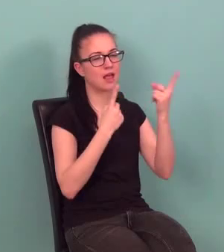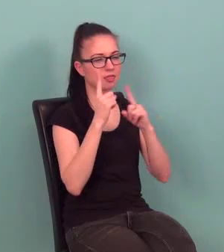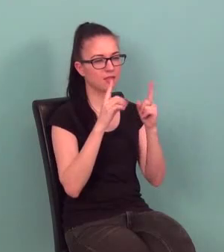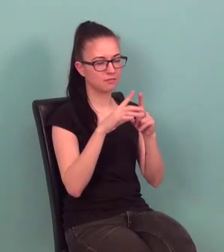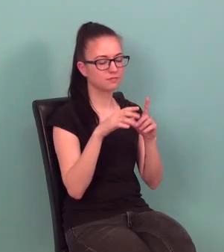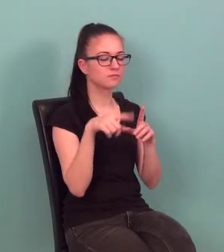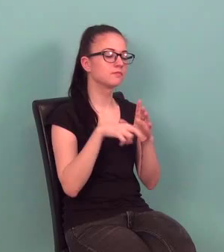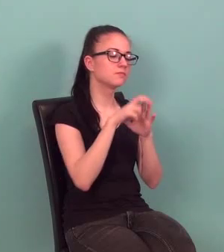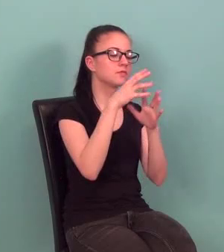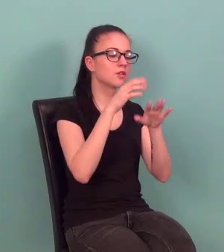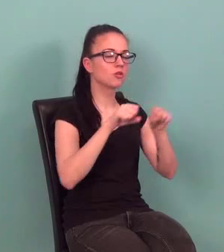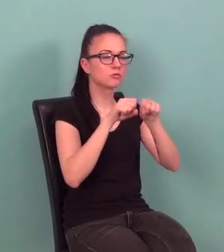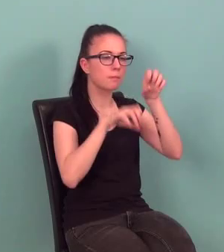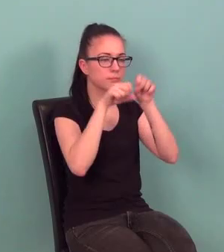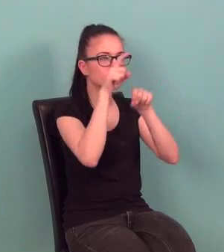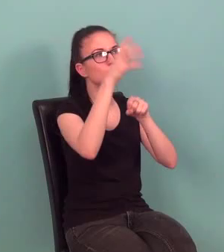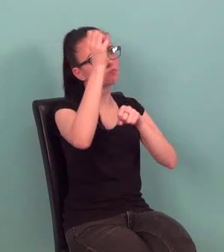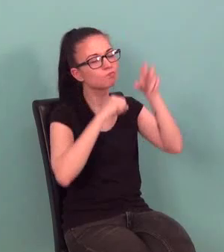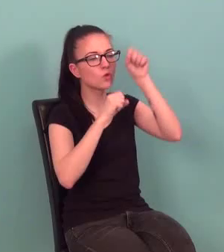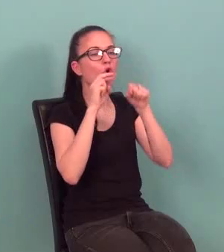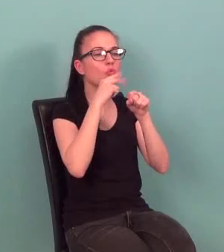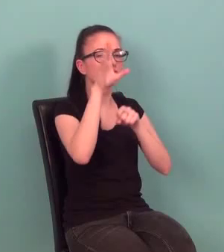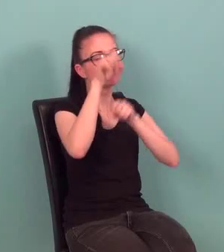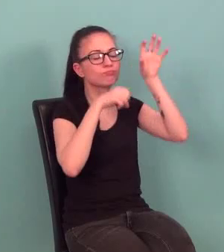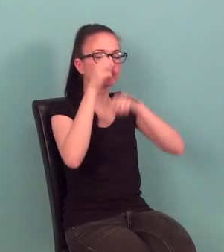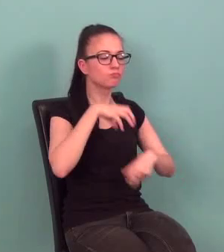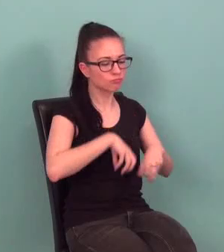Idzie i wchodzi po drabinie, zrywa gruszki i wkłada je do czegoś na brzuchu.